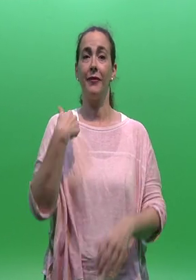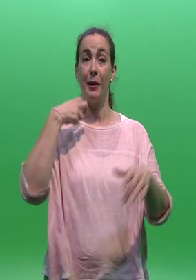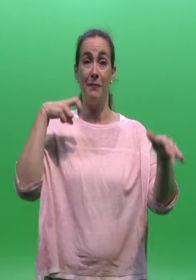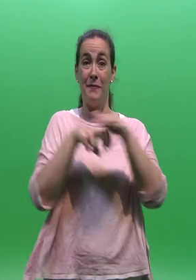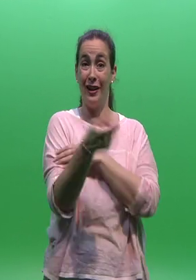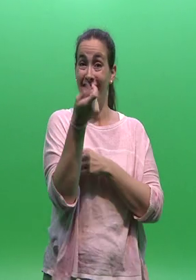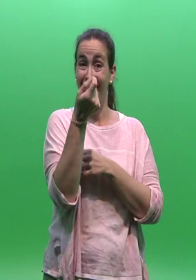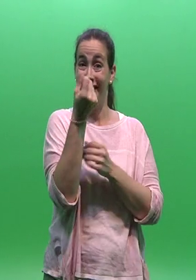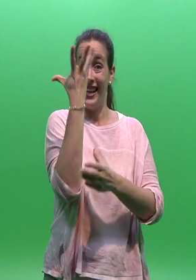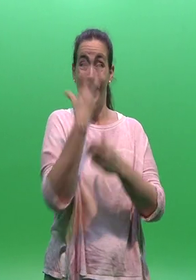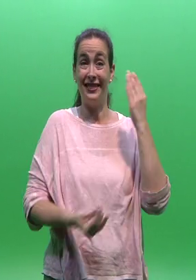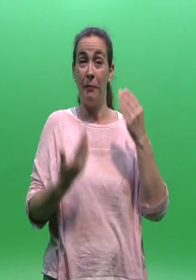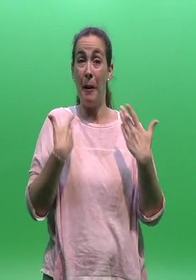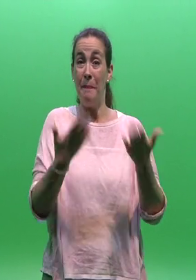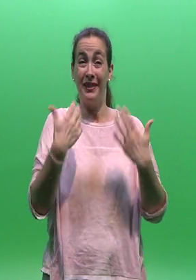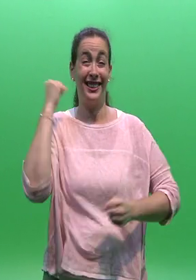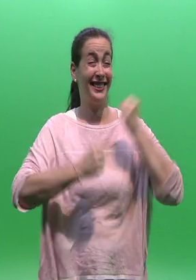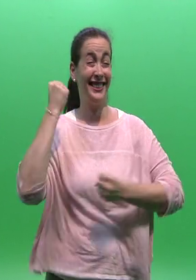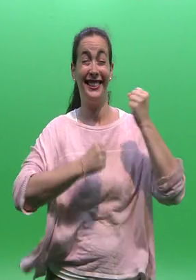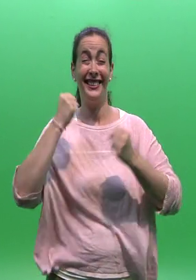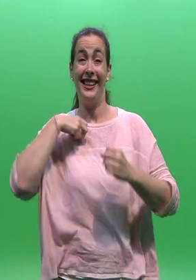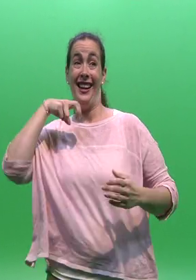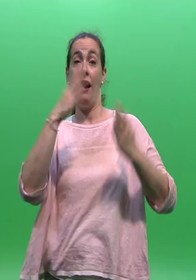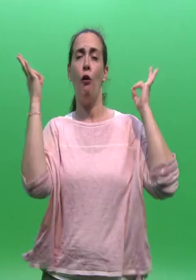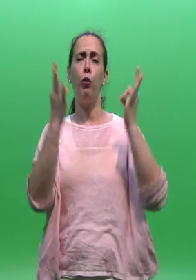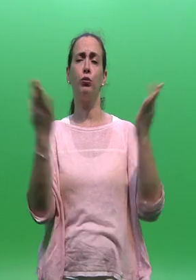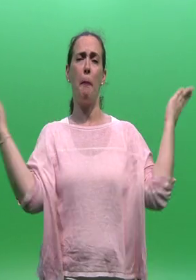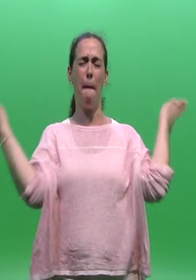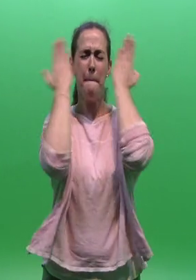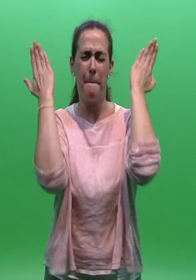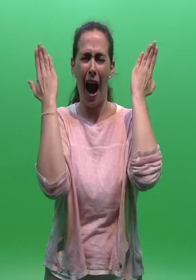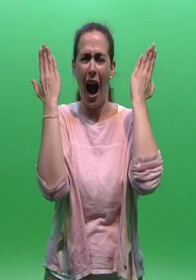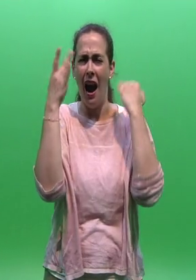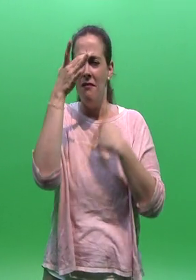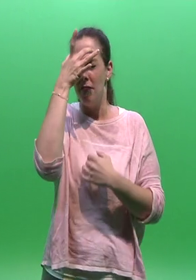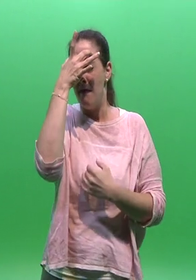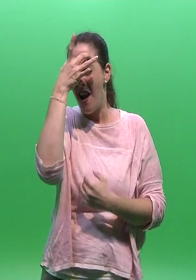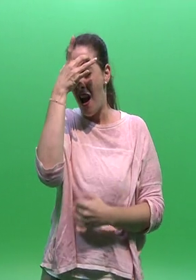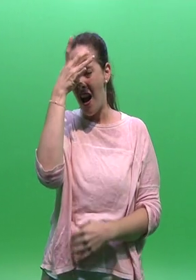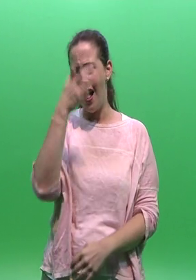Estava a punt de perdre el metro, s'estava a punt d'escapar. Aleshores vaig córrer i les portes del metro es van tancar i em van aixafar la cara. Em fa molt mal el cap.